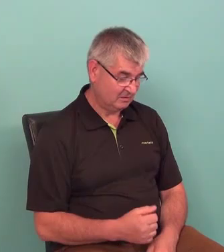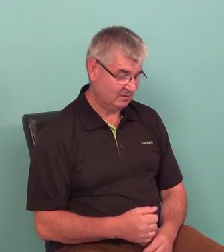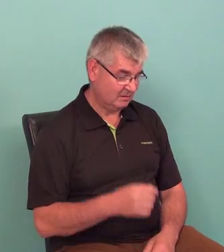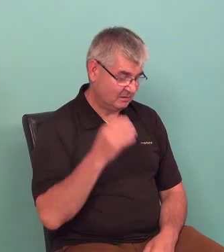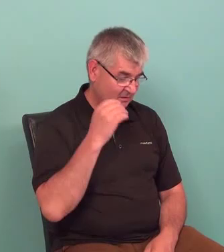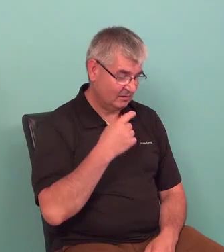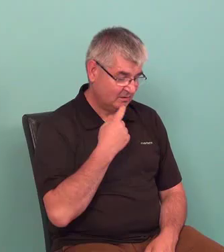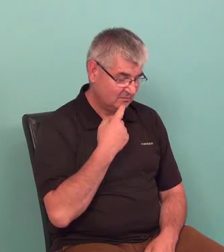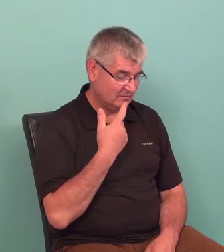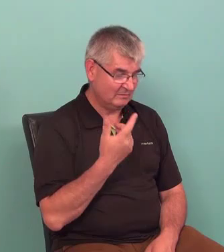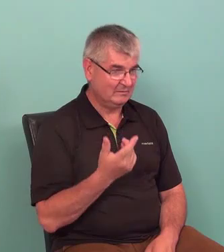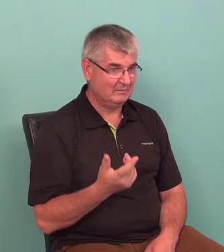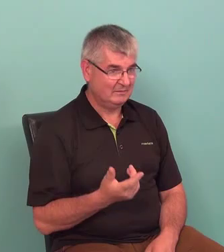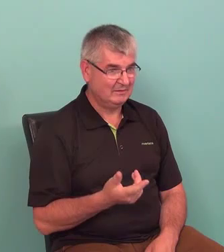Nauka języka.